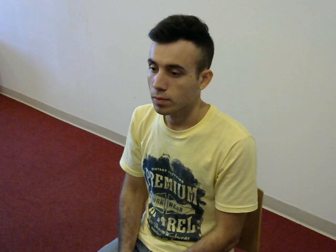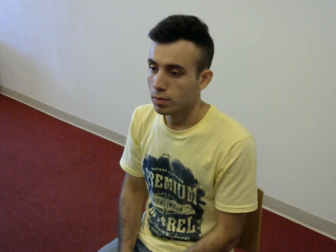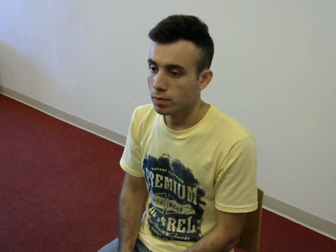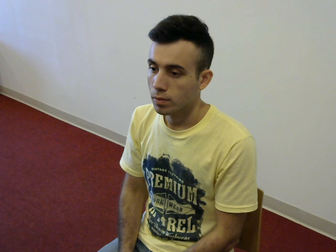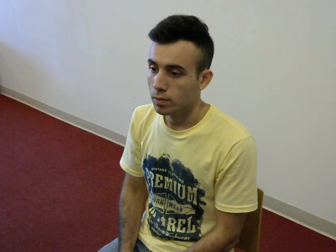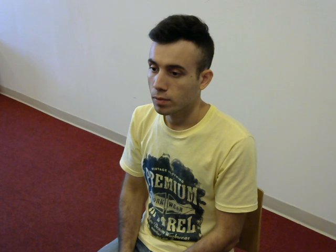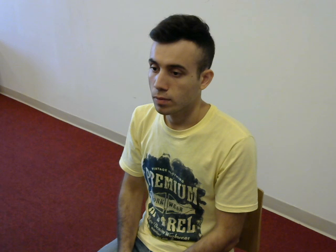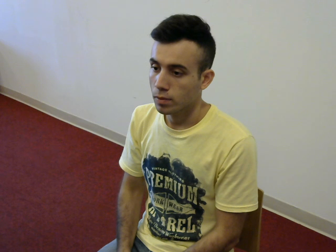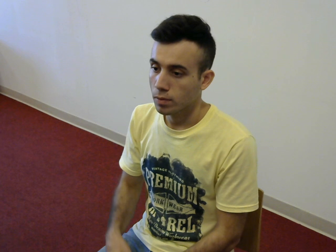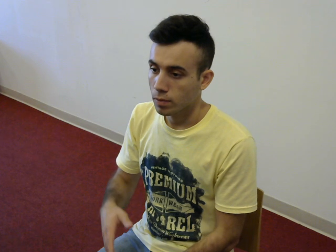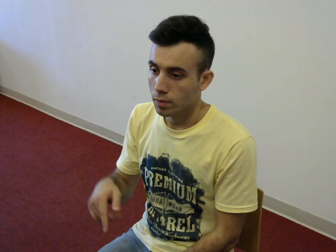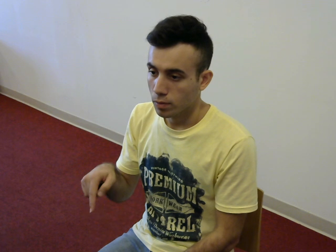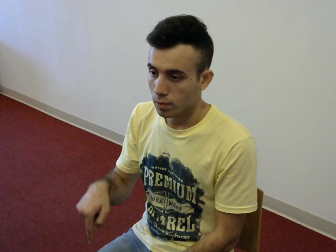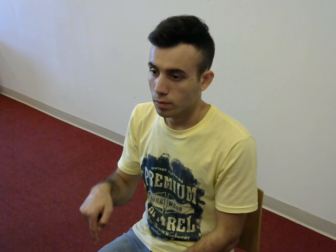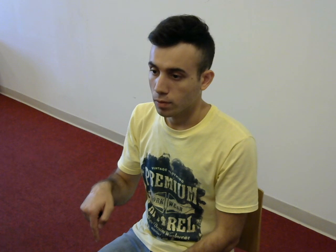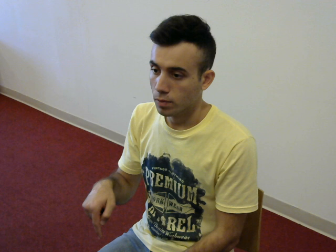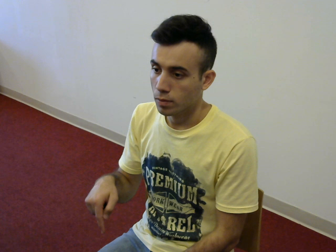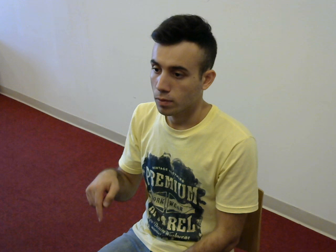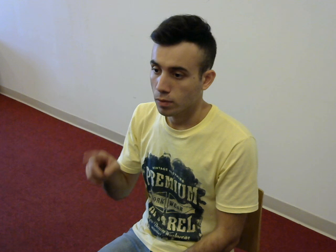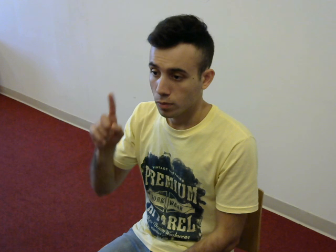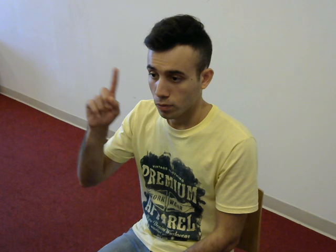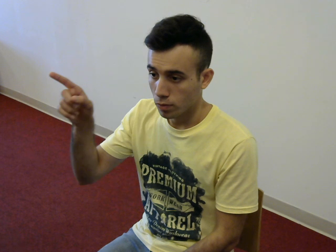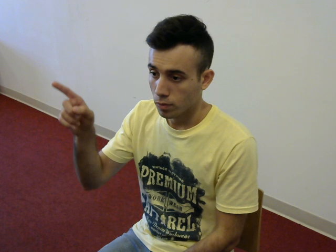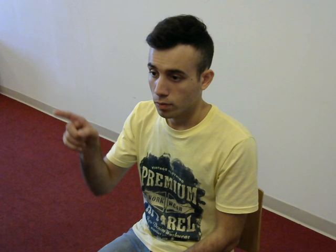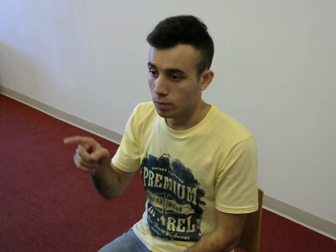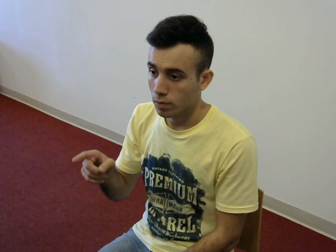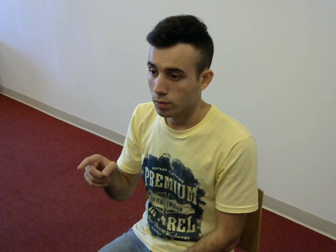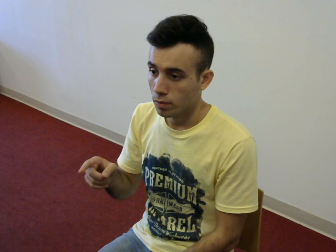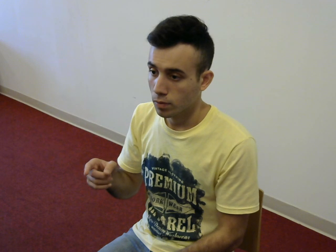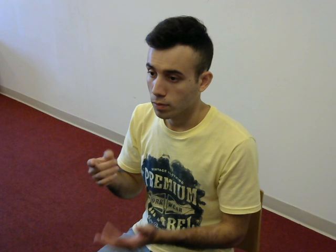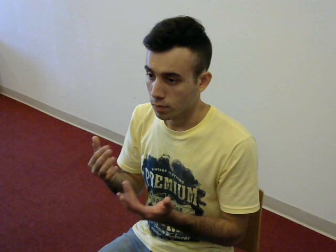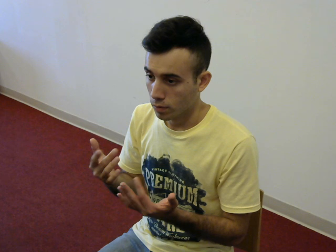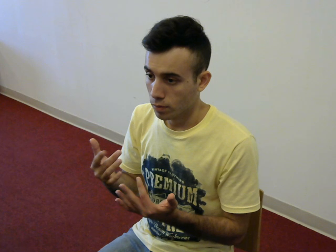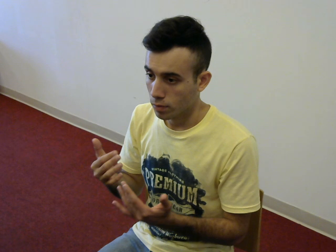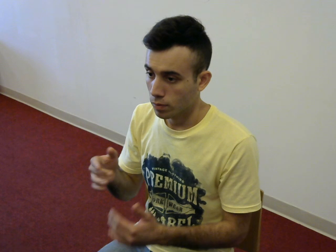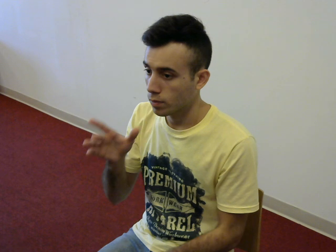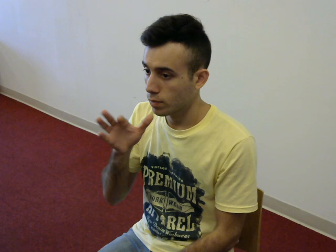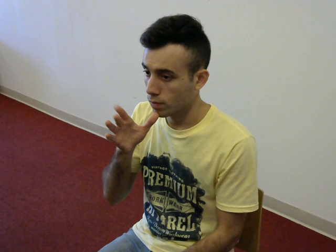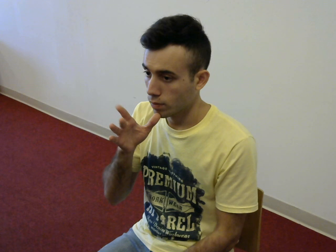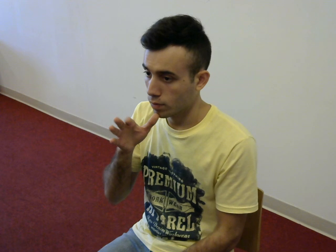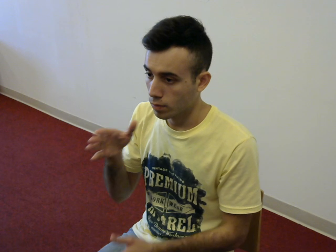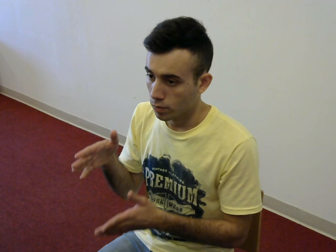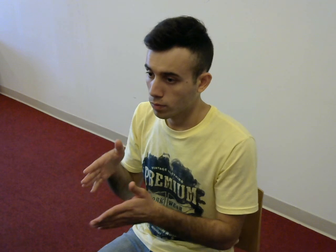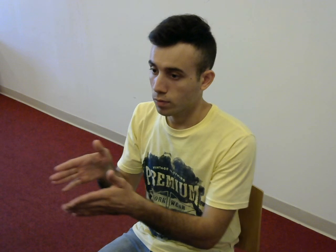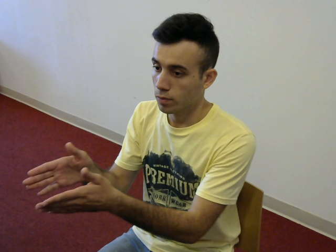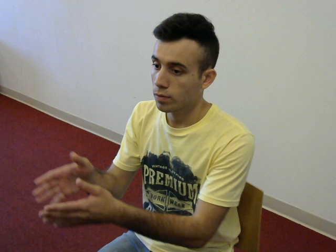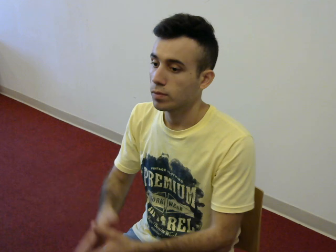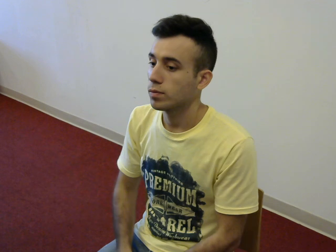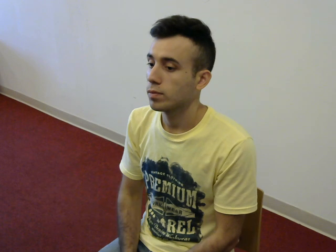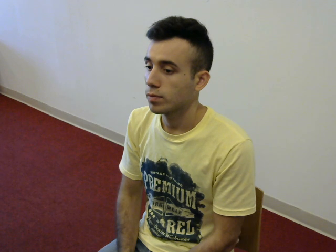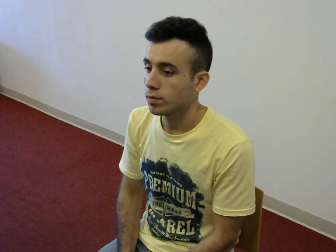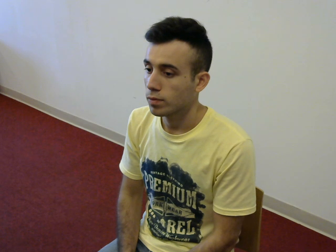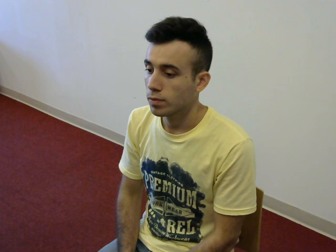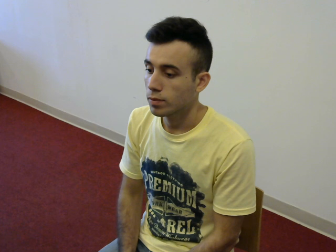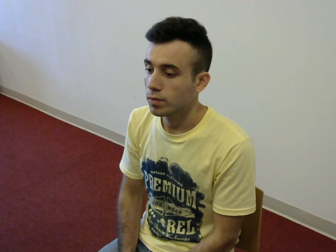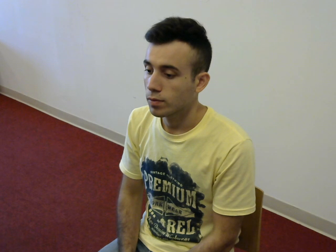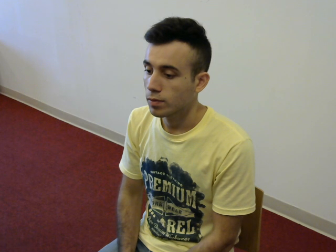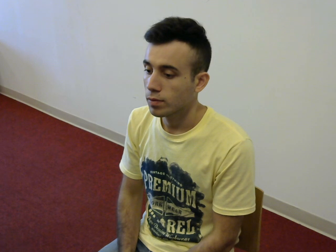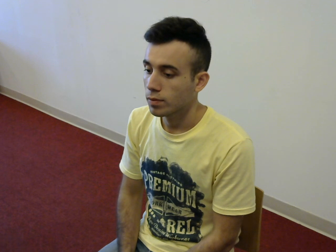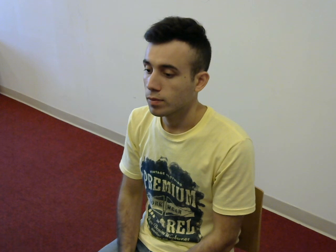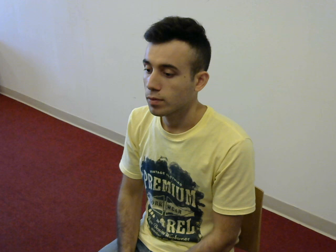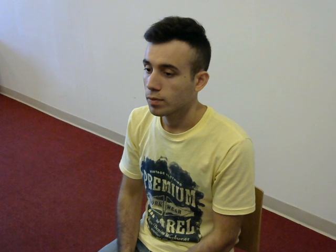Burdan oraya nə qədər vaxt yoldur?